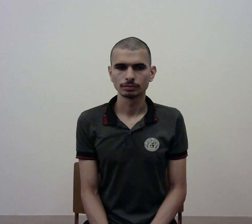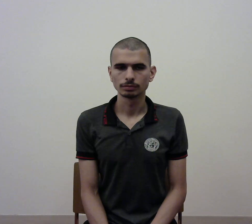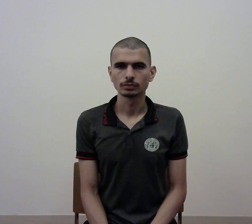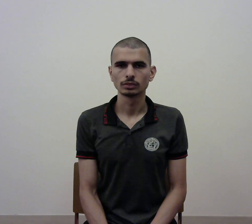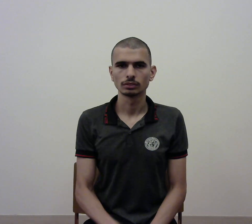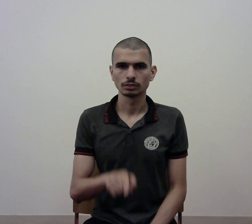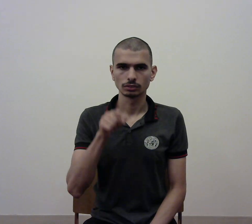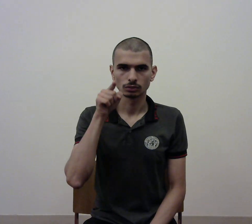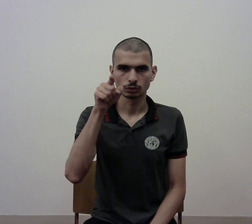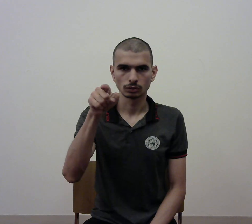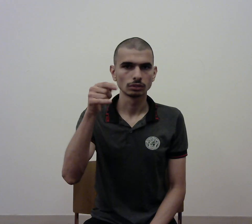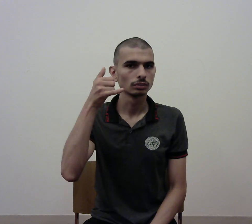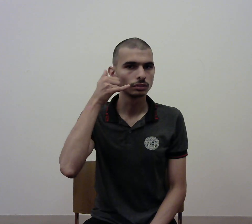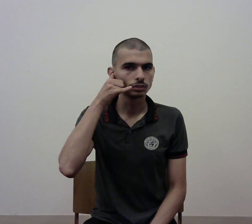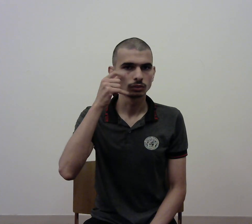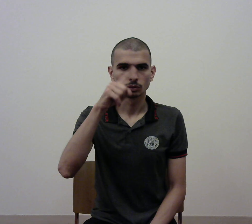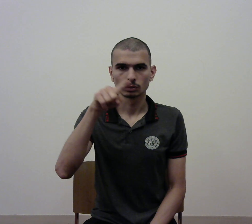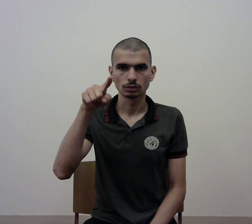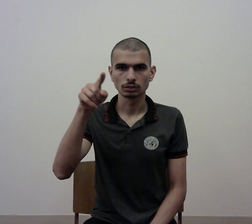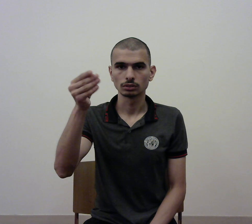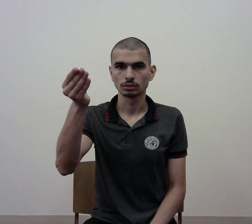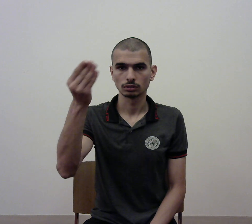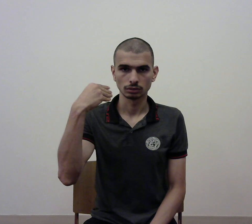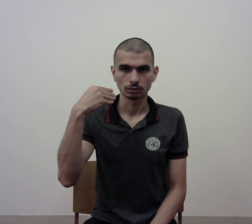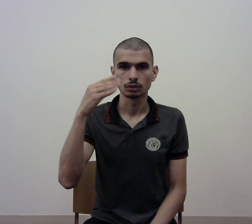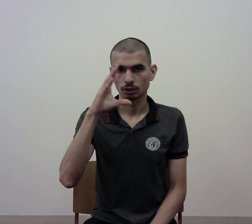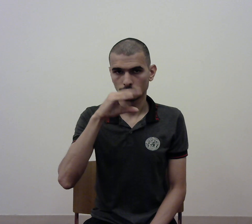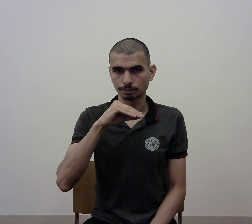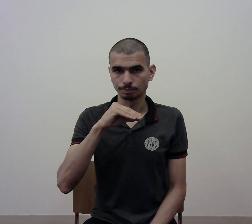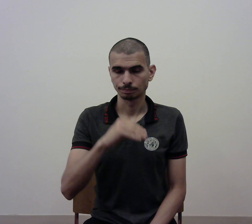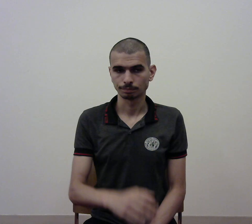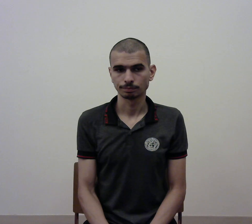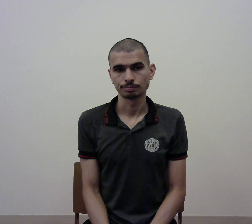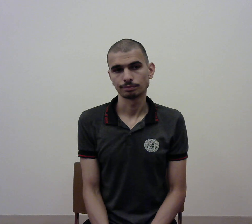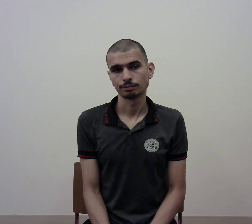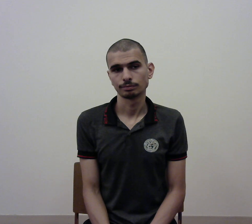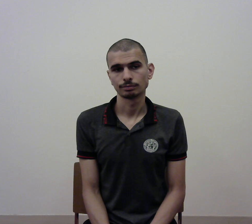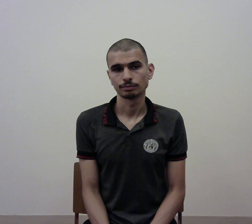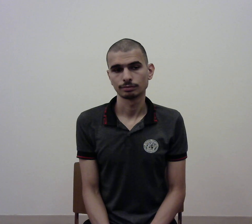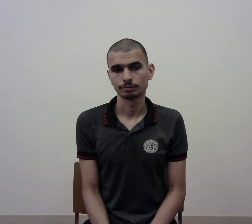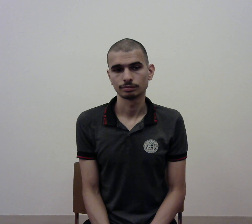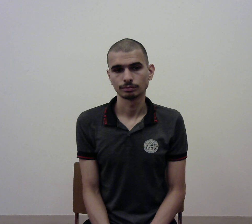Siz telefon nömrənizi verə bilərsinizmi?